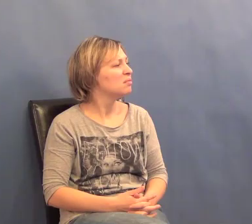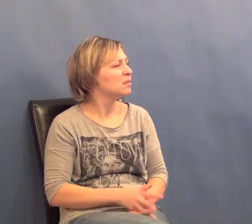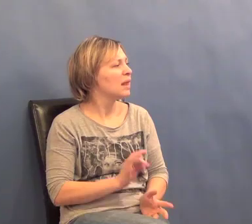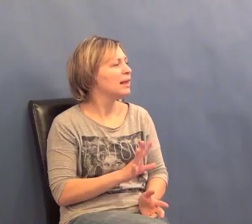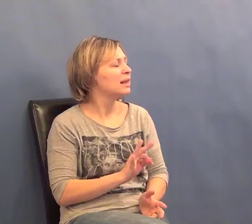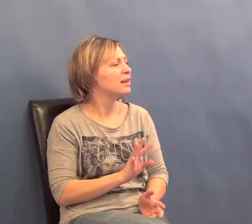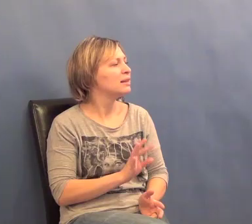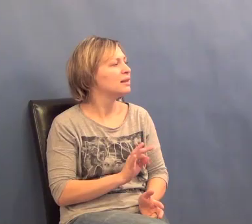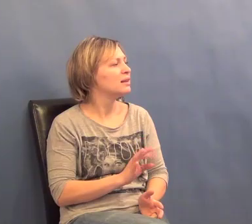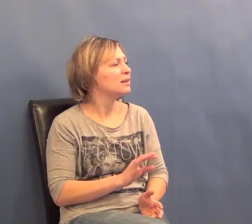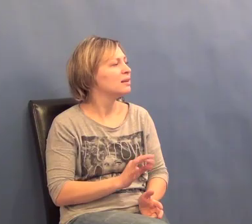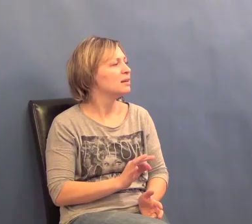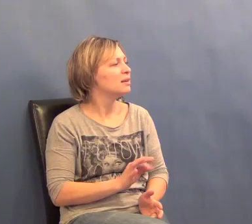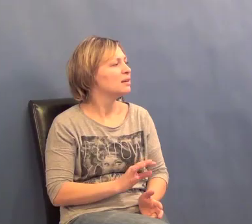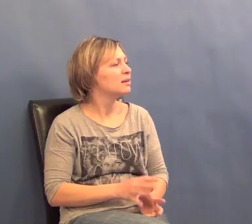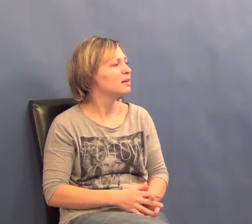Tak, tak, tak.